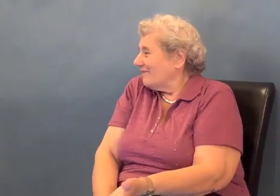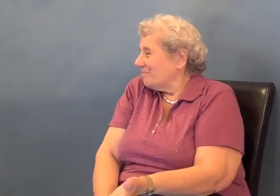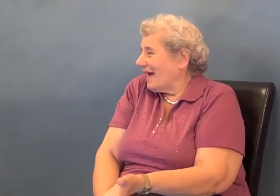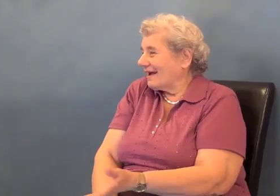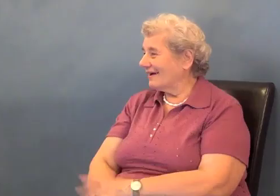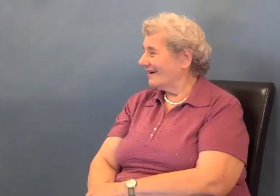Bo nie wiem jak.